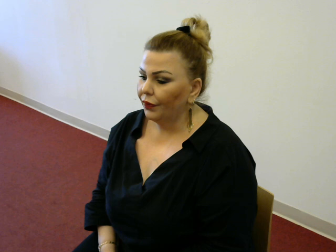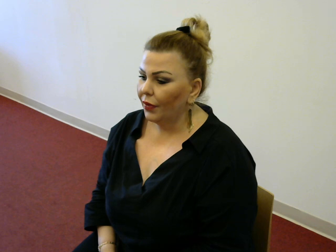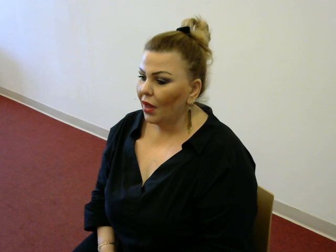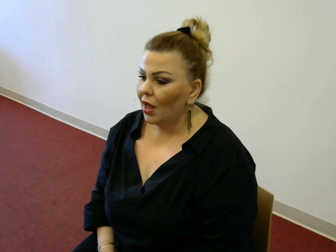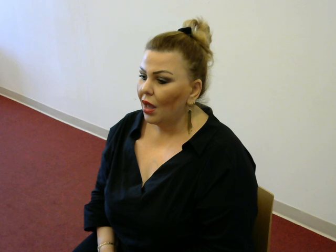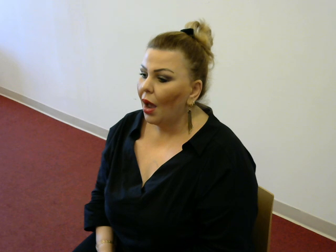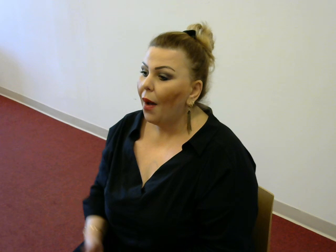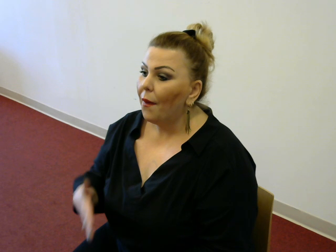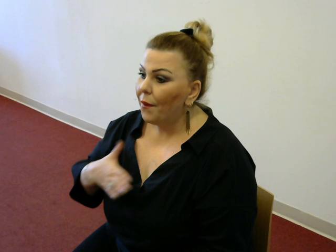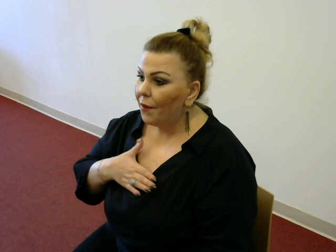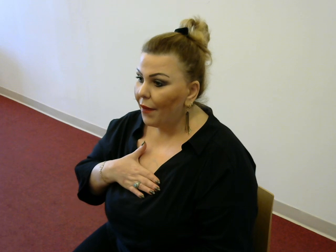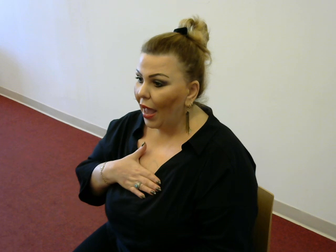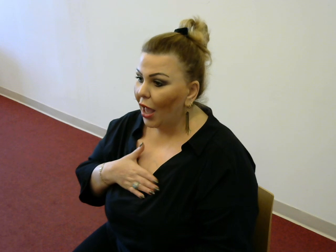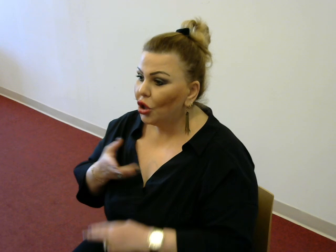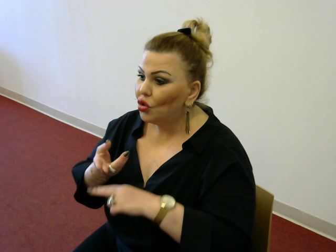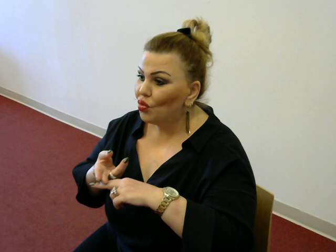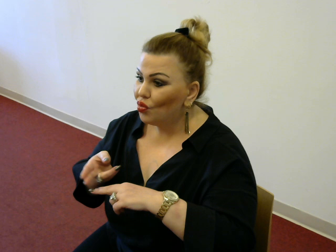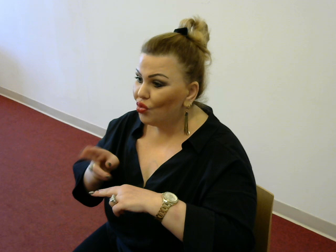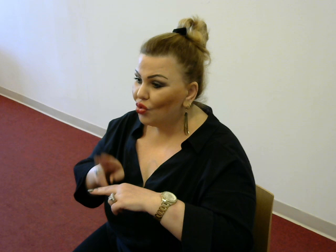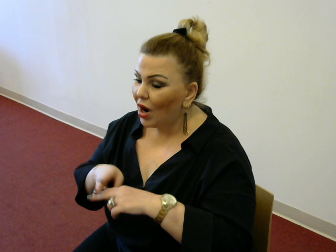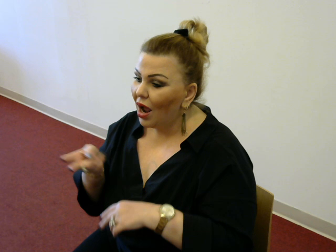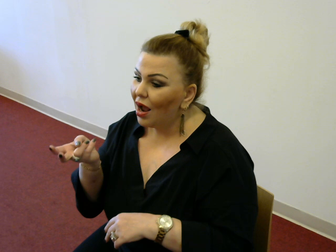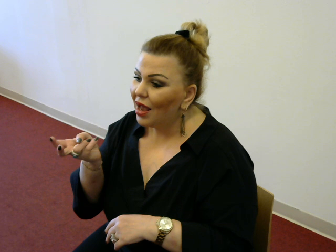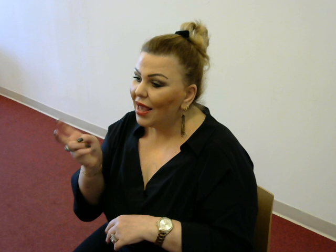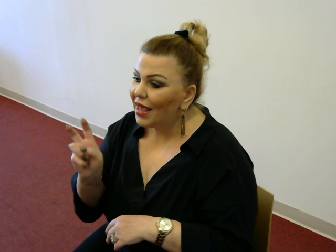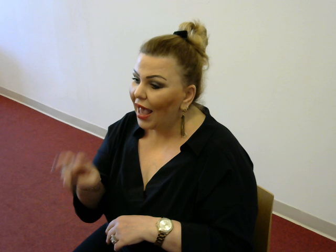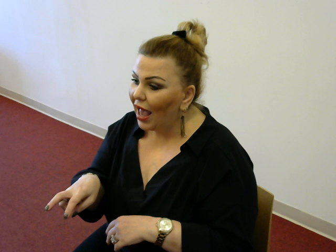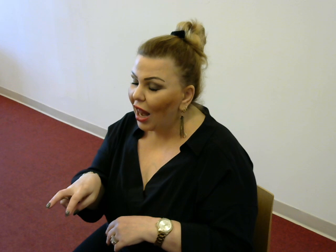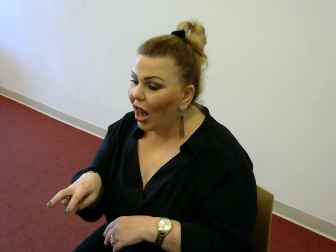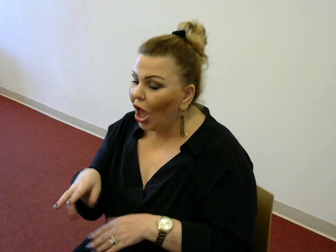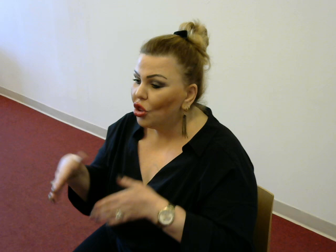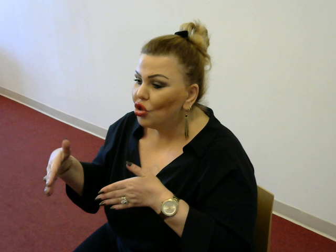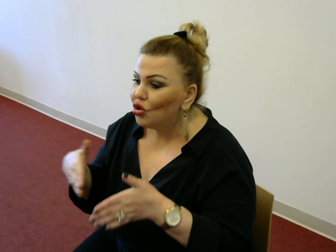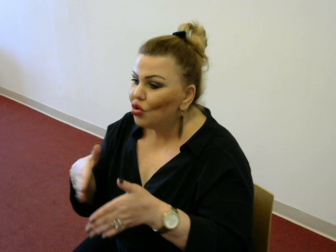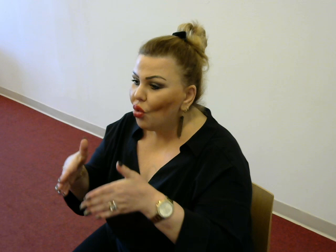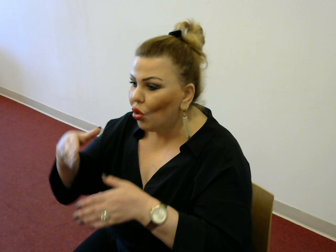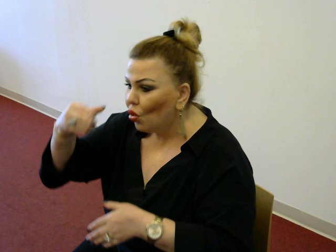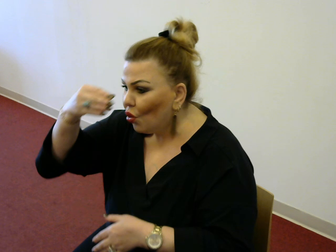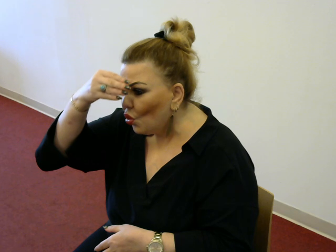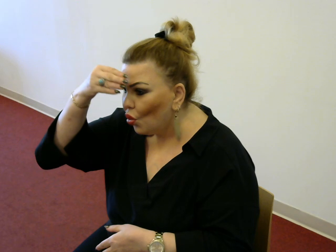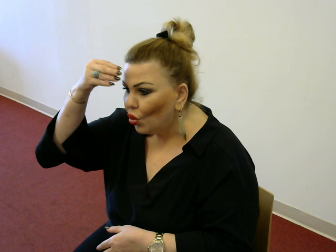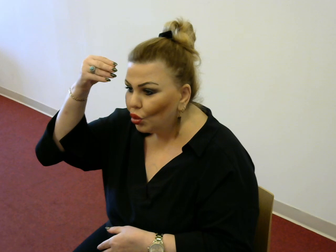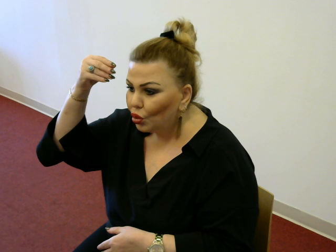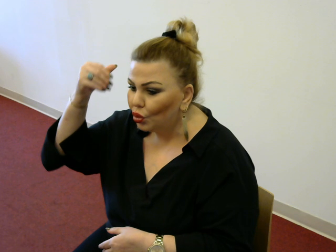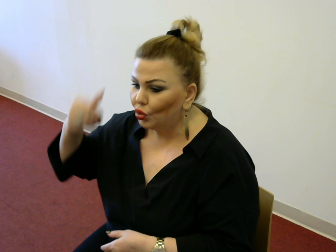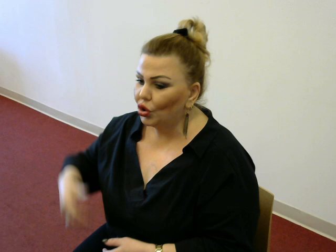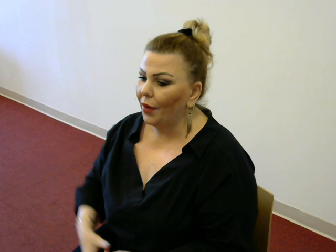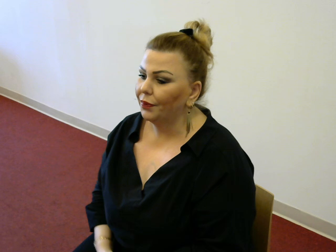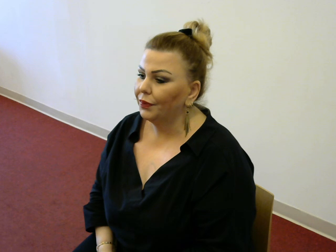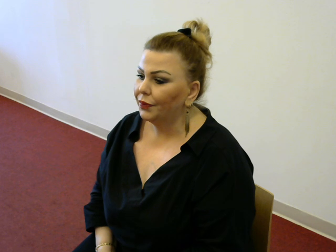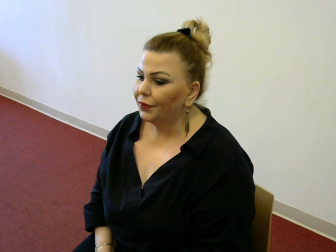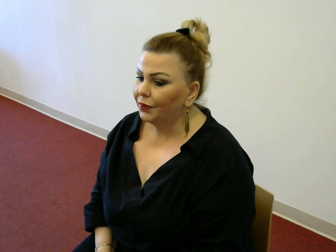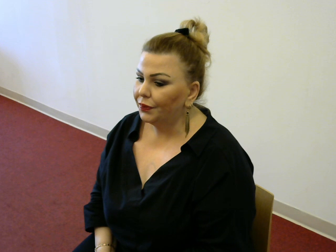Mən bura gələn yolu unutmuşam